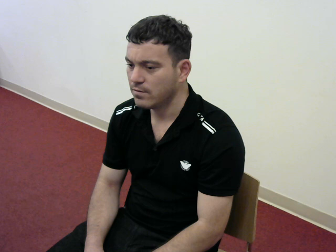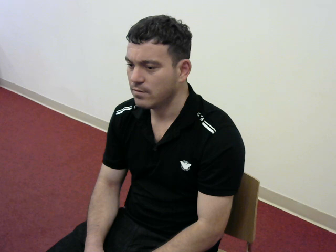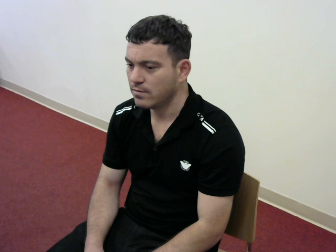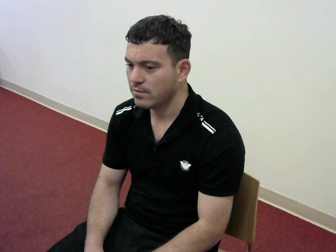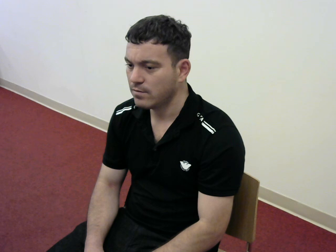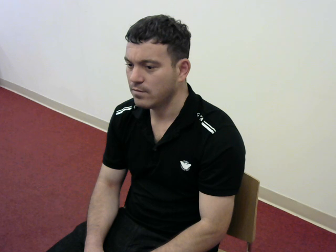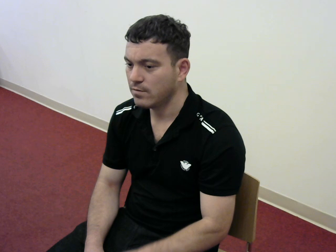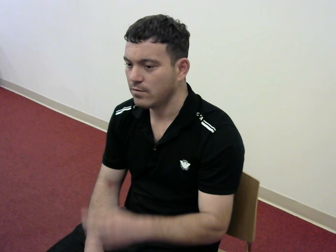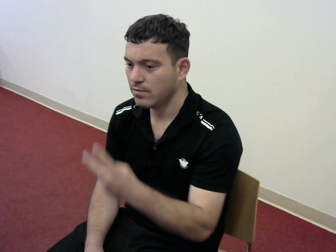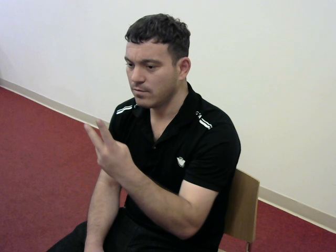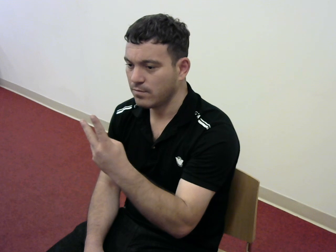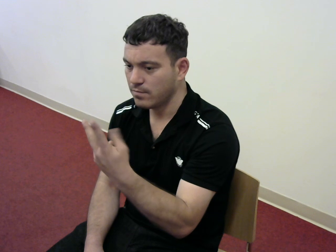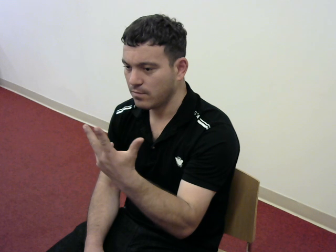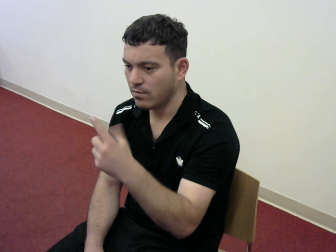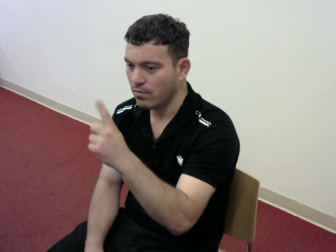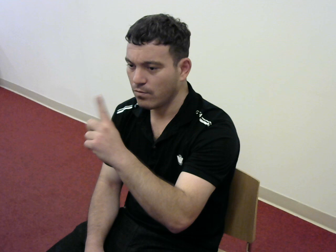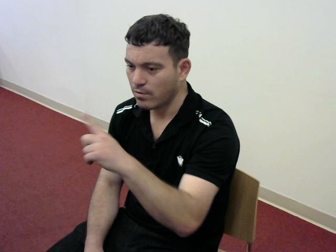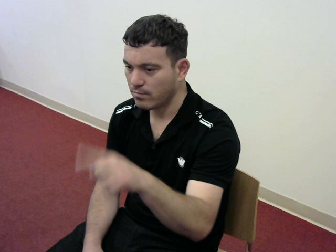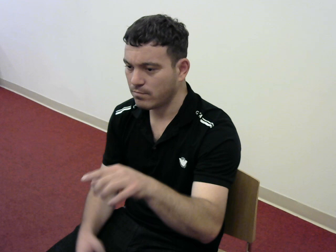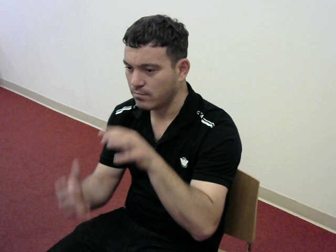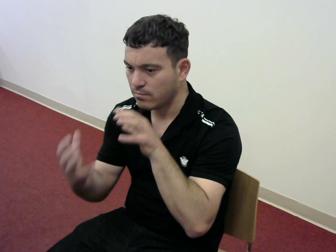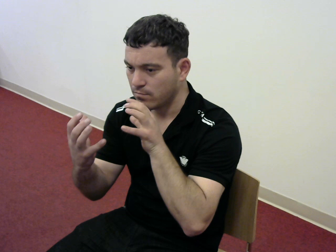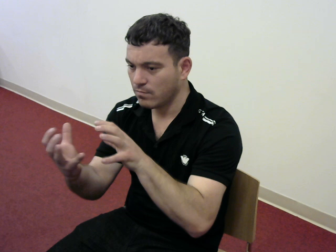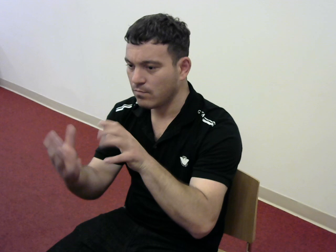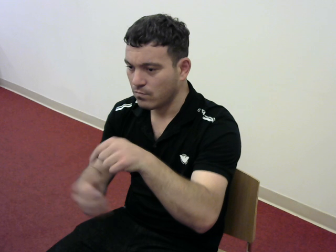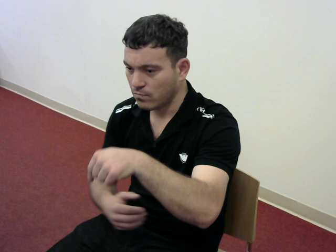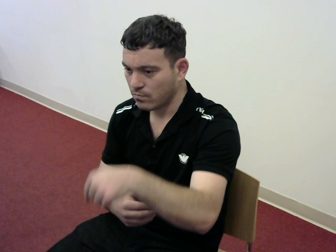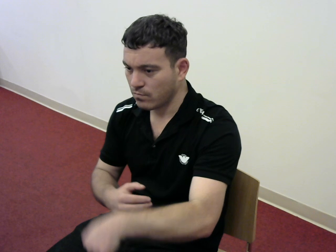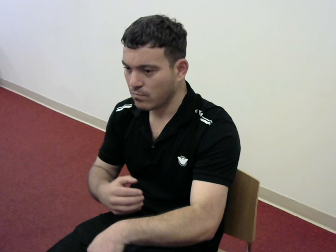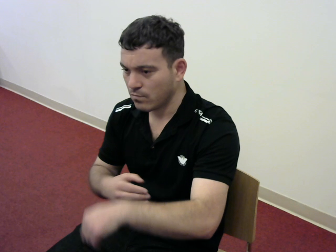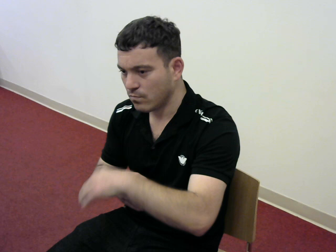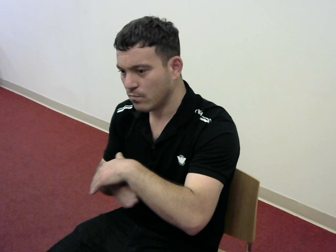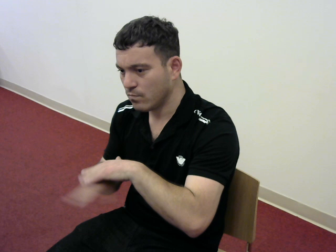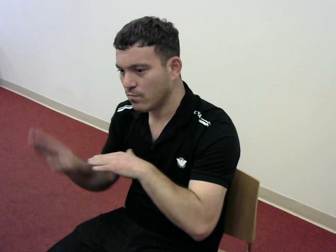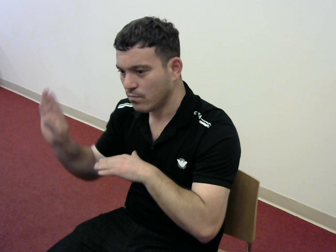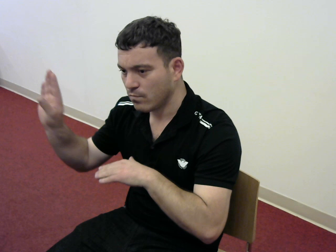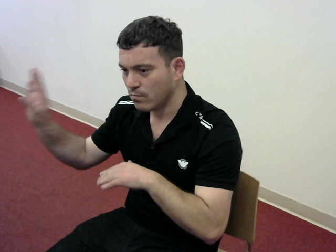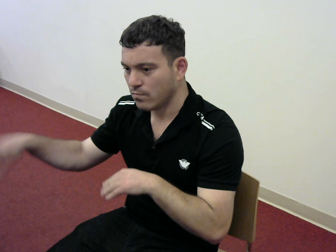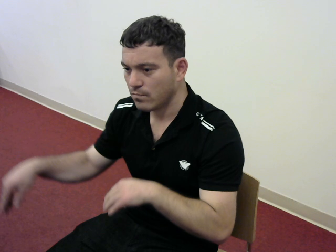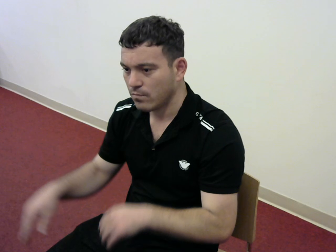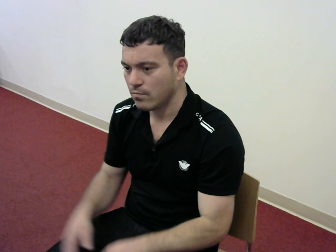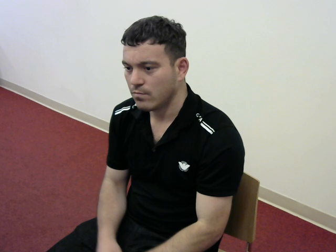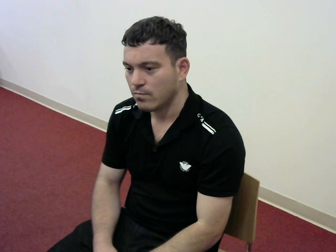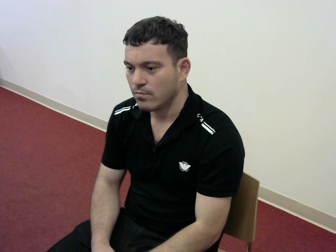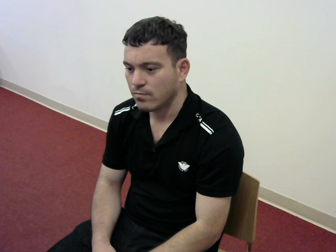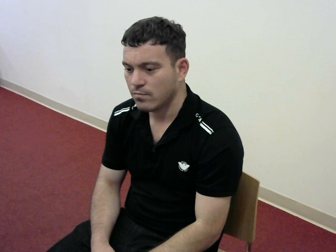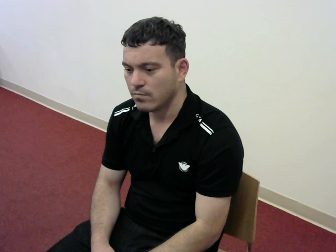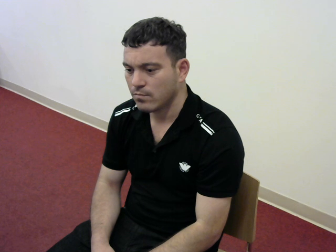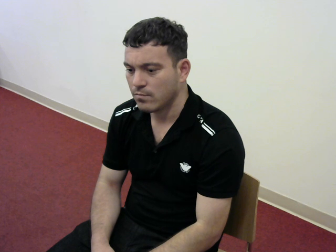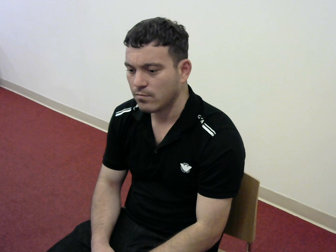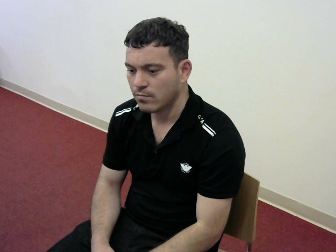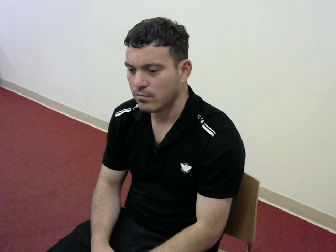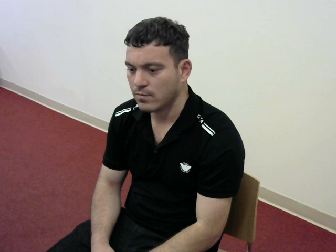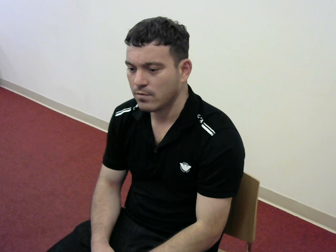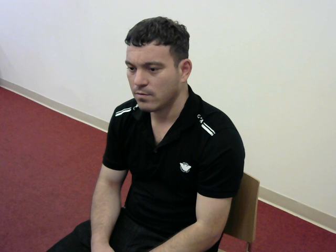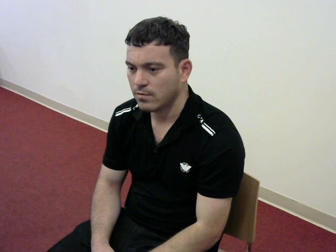23 saylı avtobus burdan keçir?